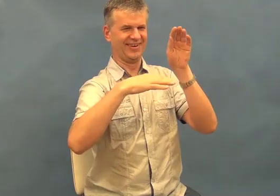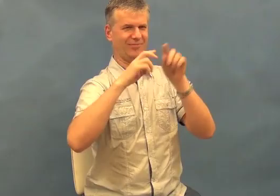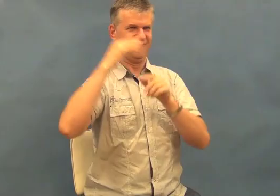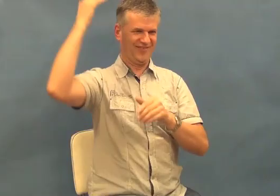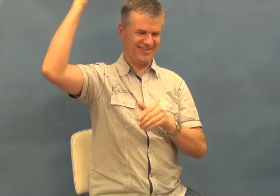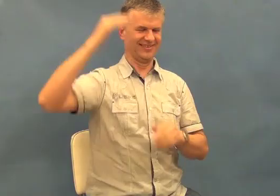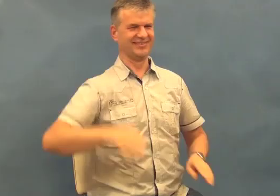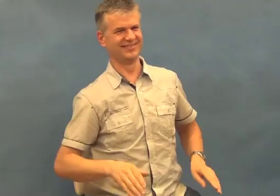Policjant wyższy.